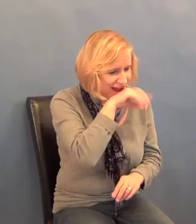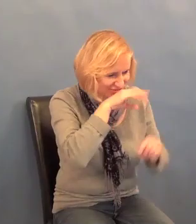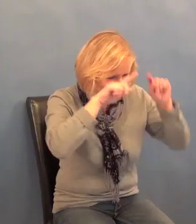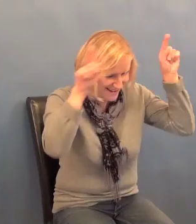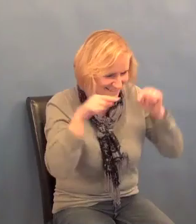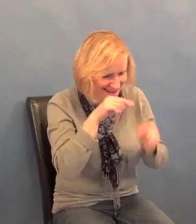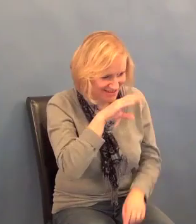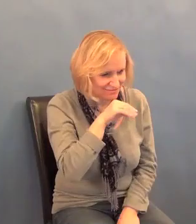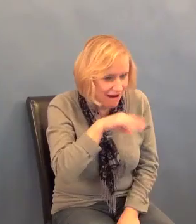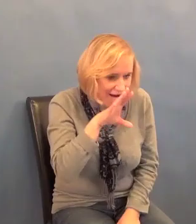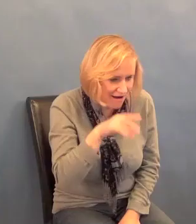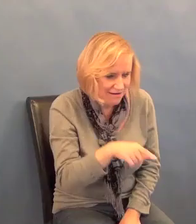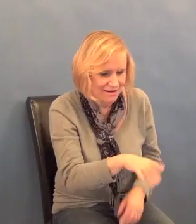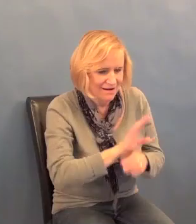To kaczka... Myszka, kaczka, kaczka.